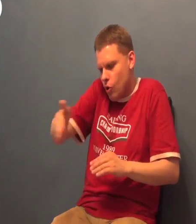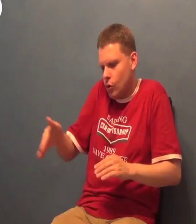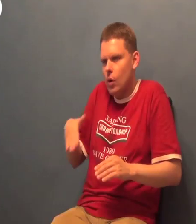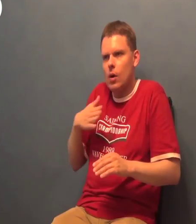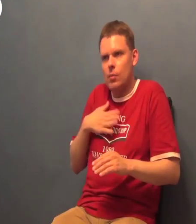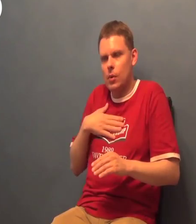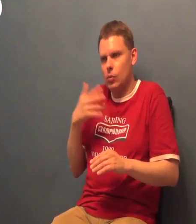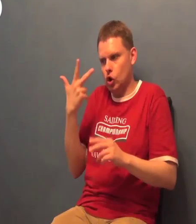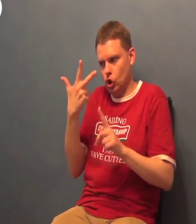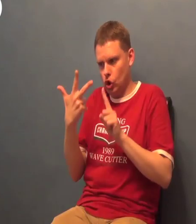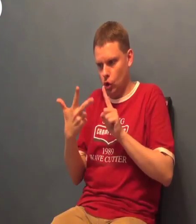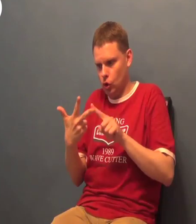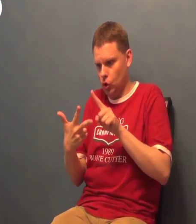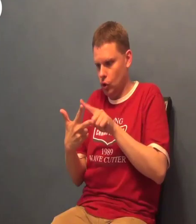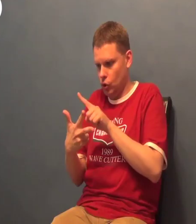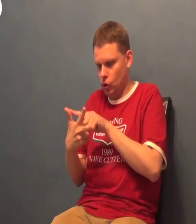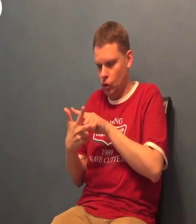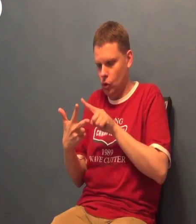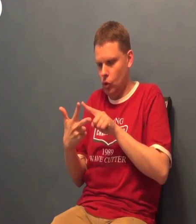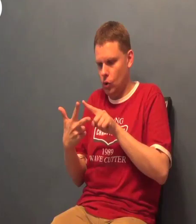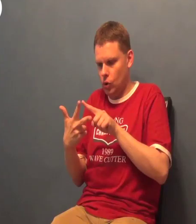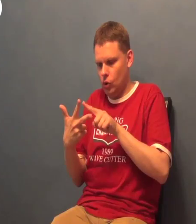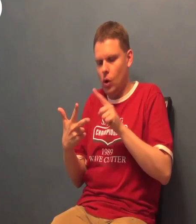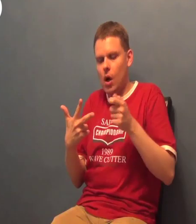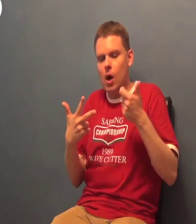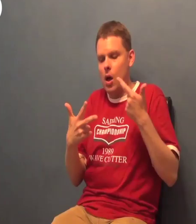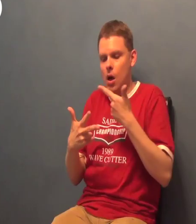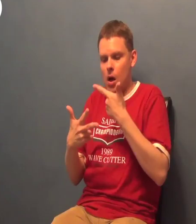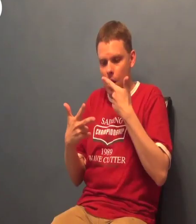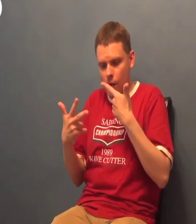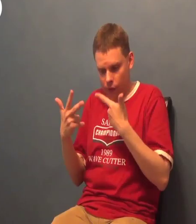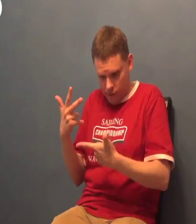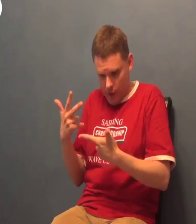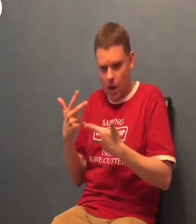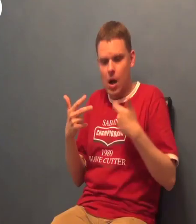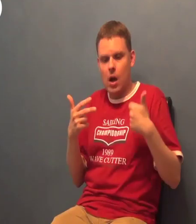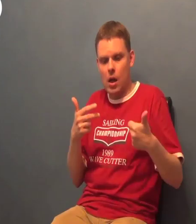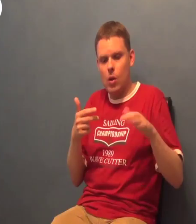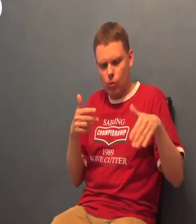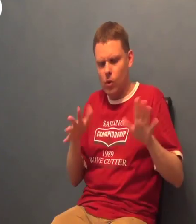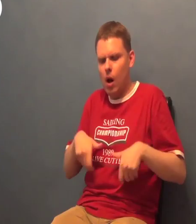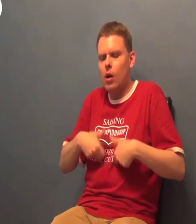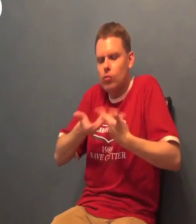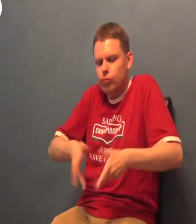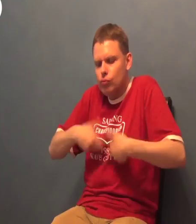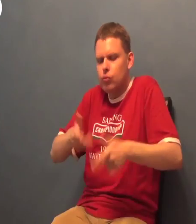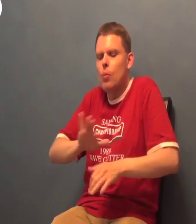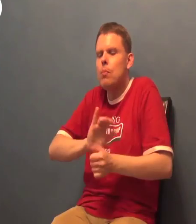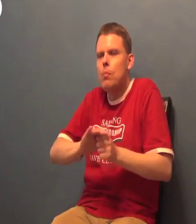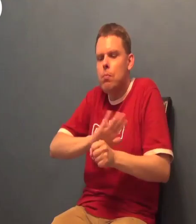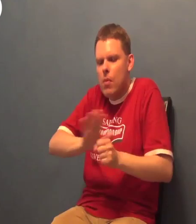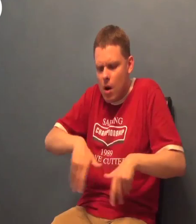Są trzy kosze, dwa z nich są pełne a trzeci po prawej jest pusty.